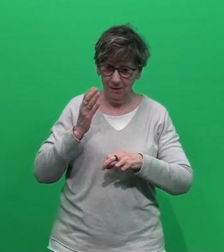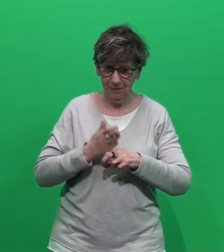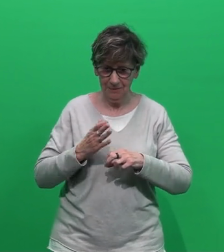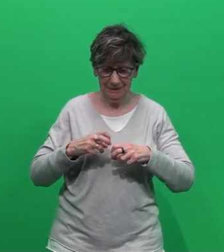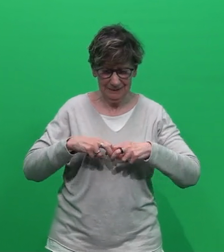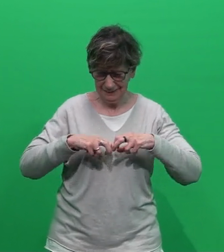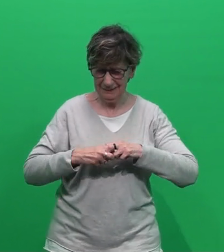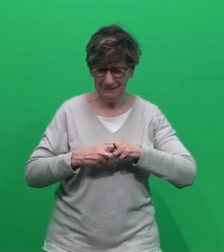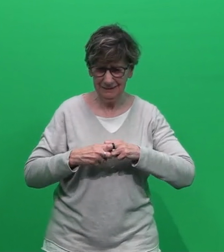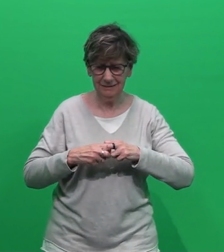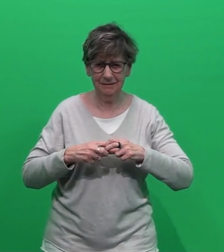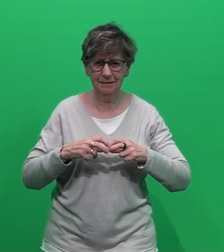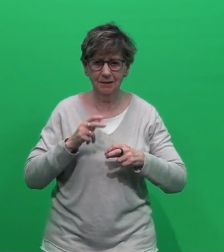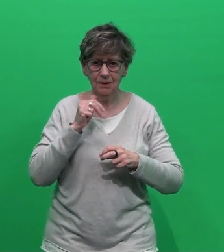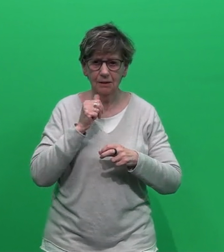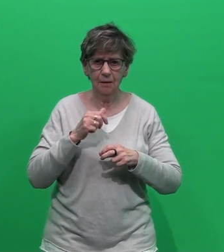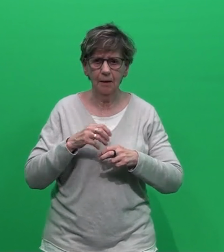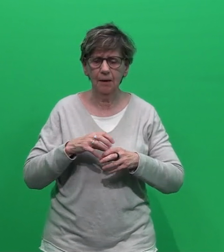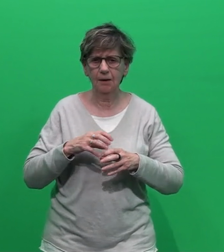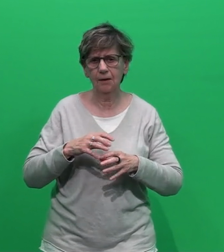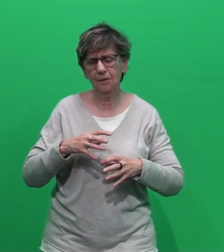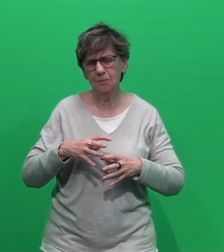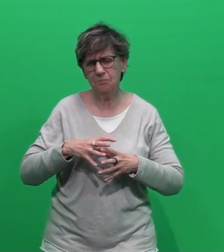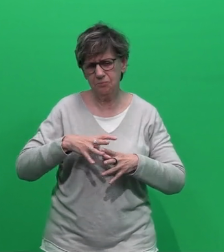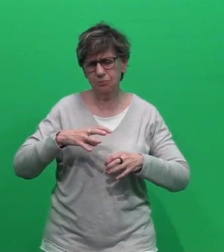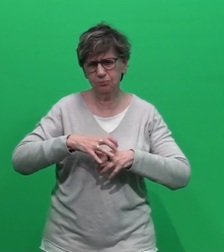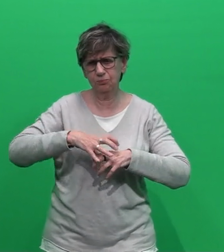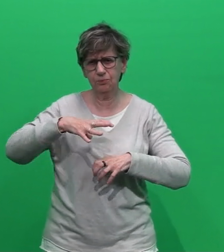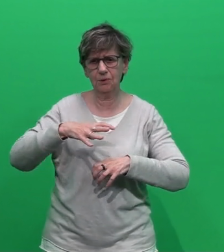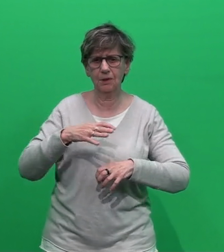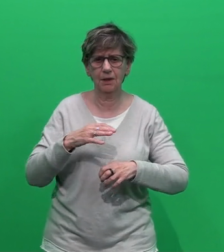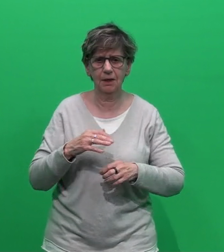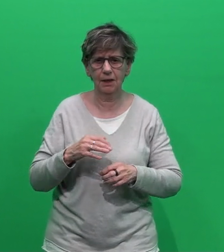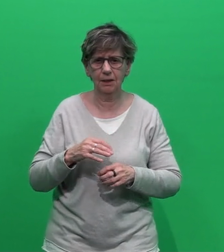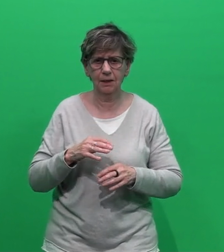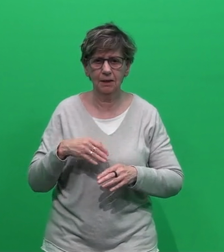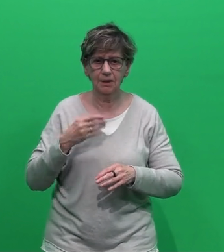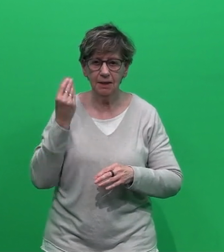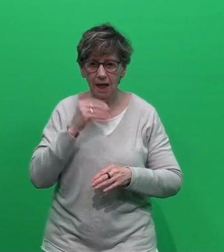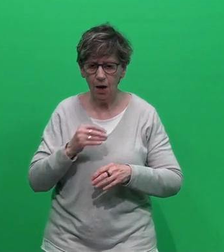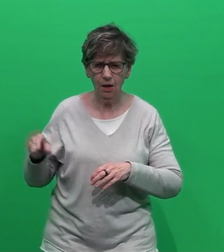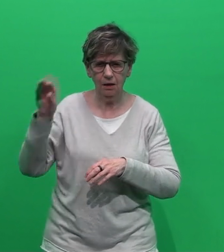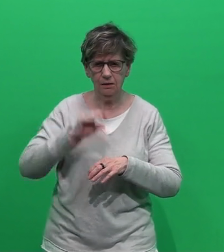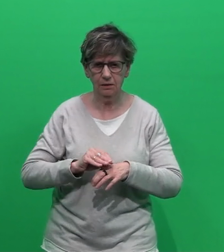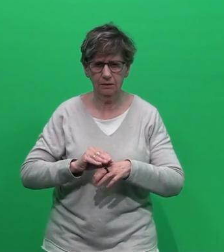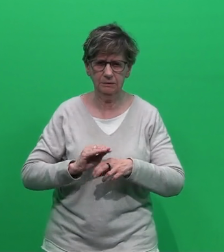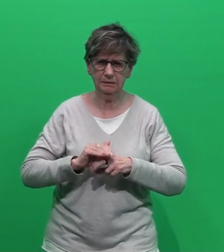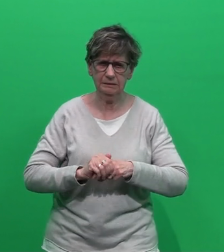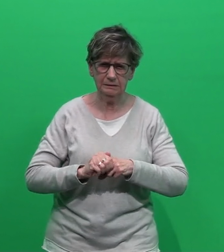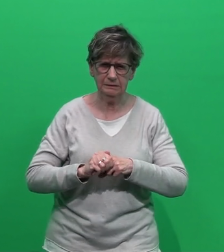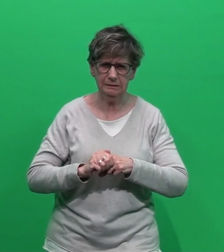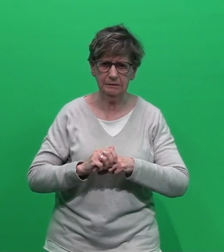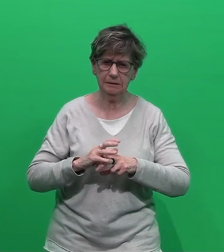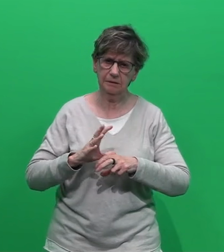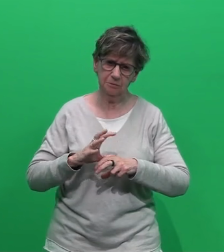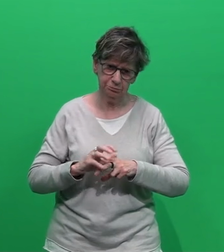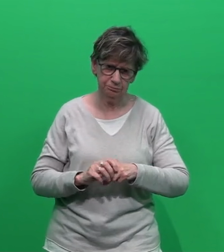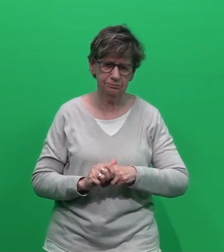Després del cop, quan em vaig fer l'esquinç, sentia dolor i la zona es va inflar. Em vaig posar gel mentre feia pressió i la inflamació va baixar.